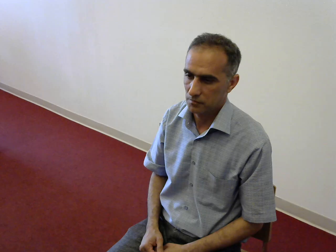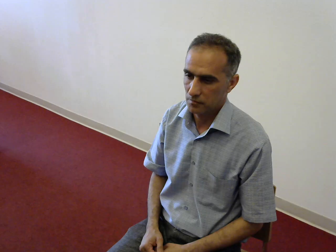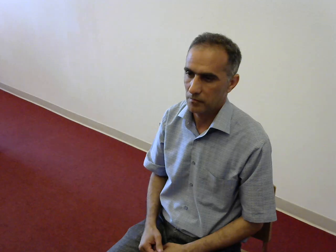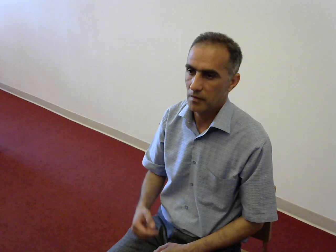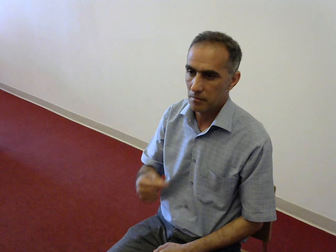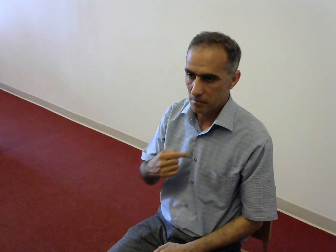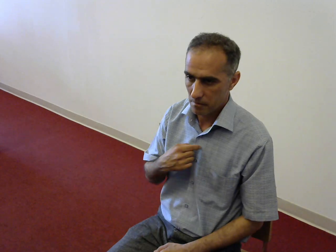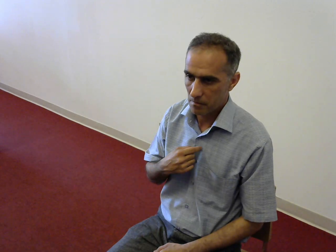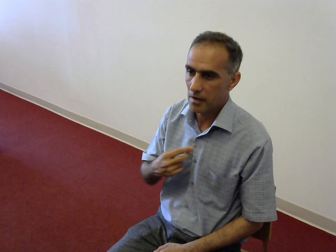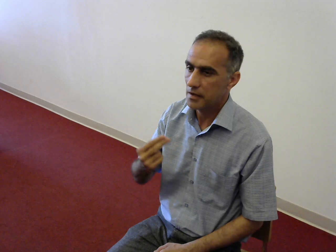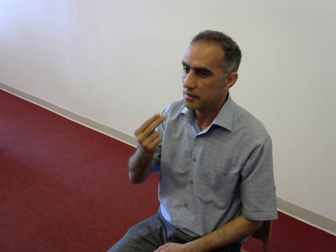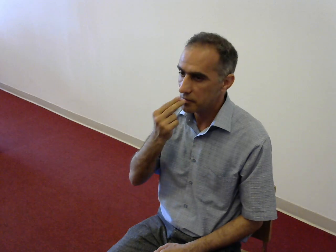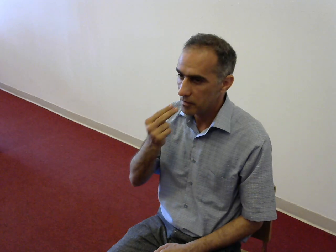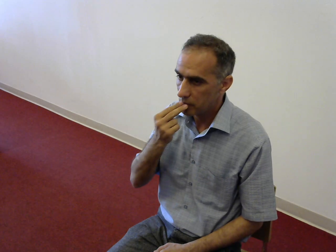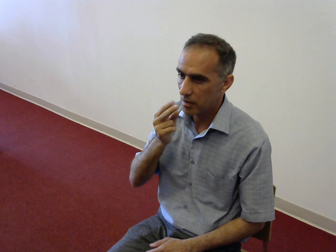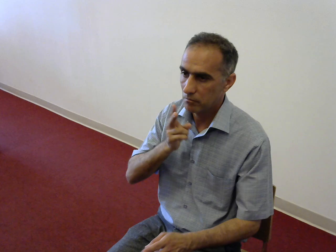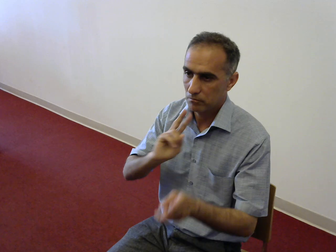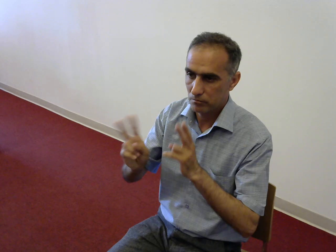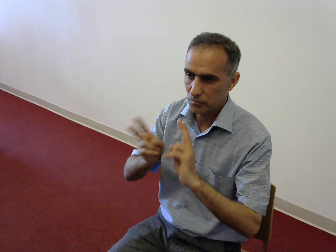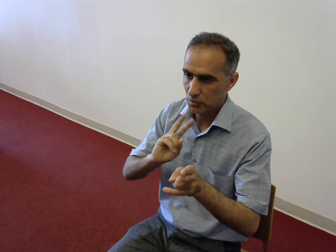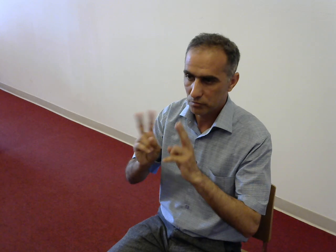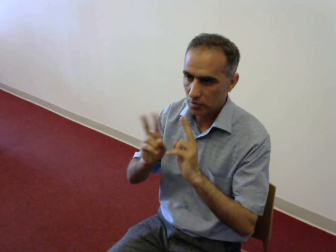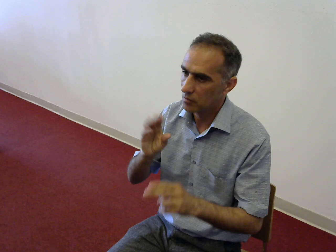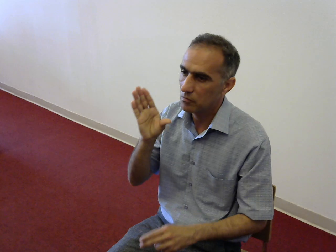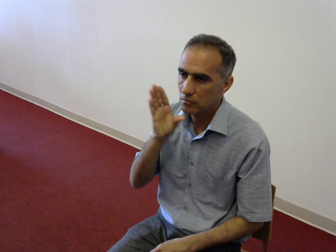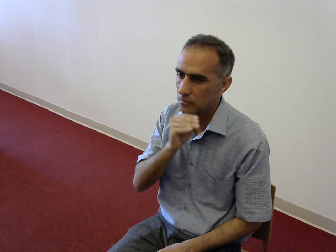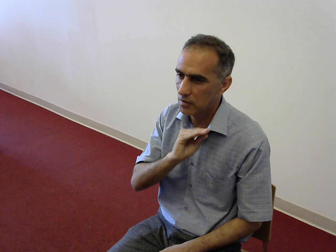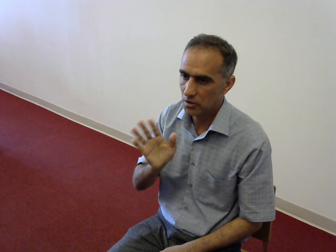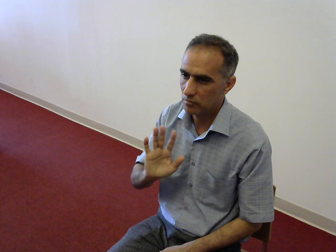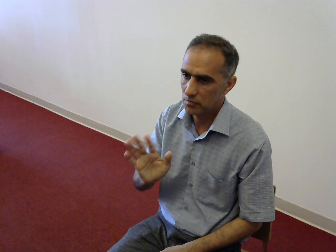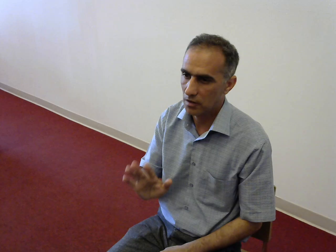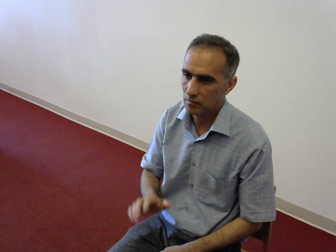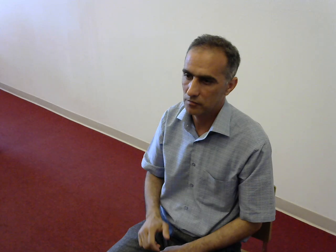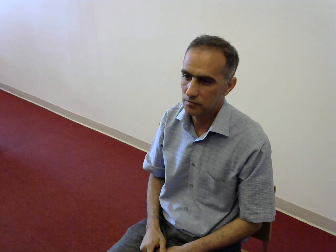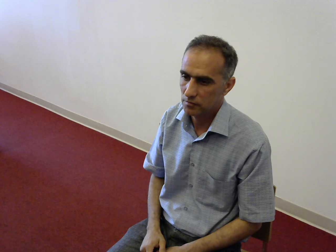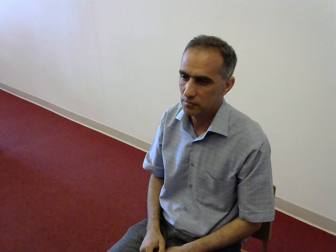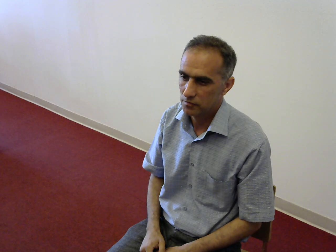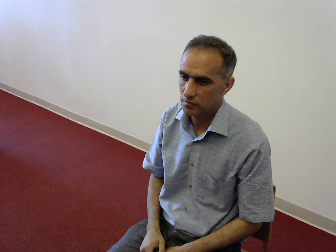Mən yemək bişirməyi bacarmıram